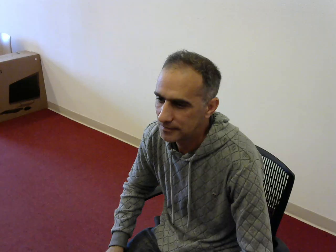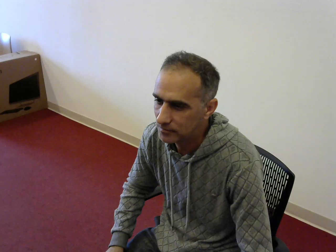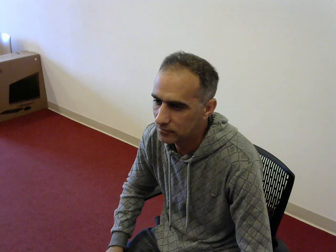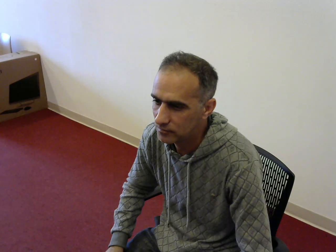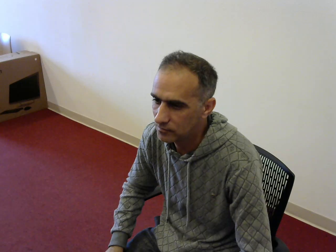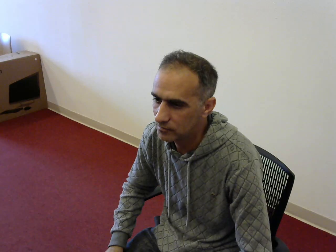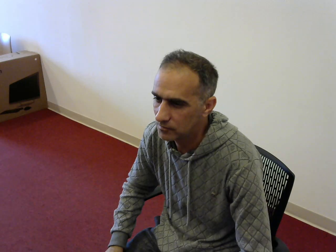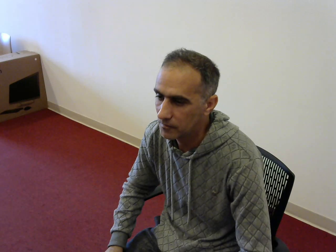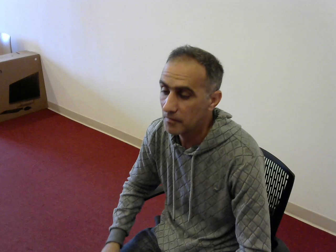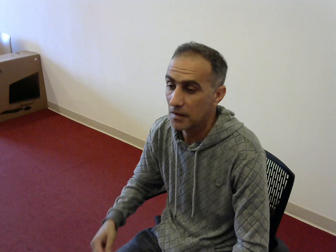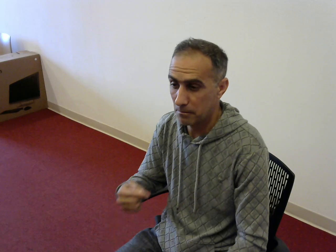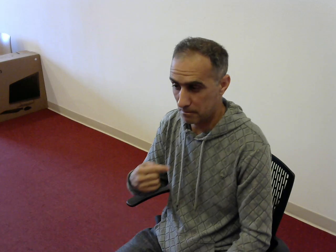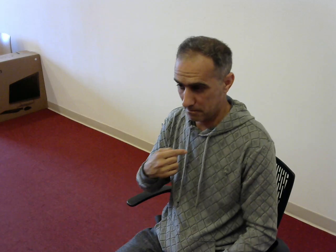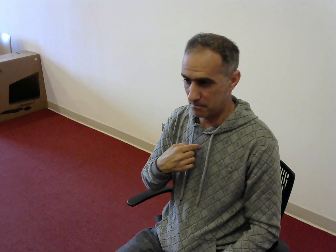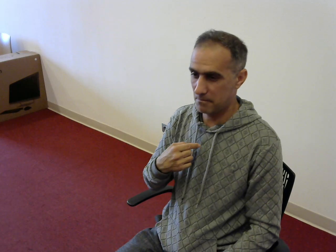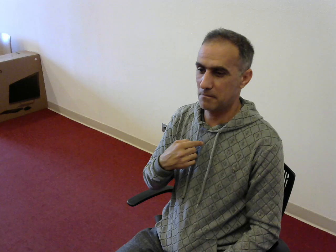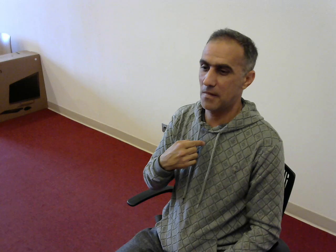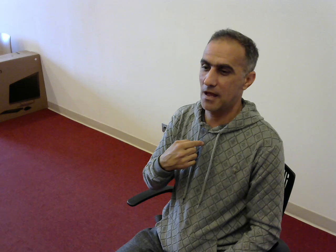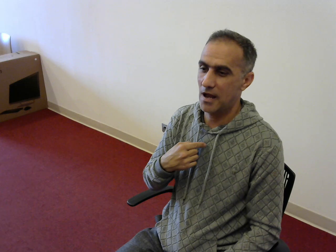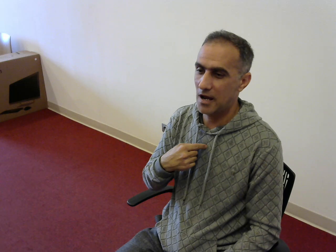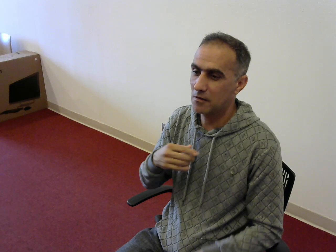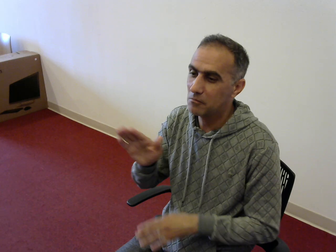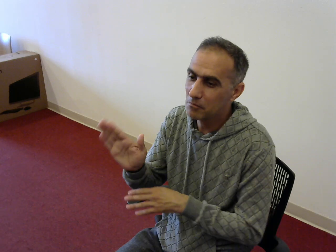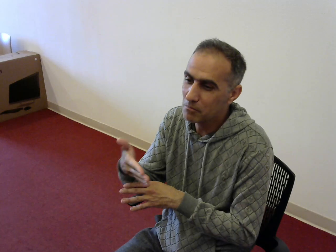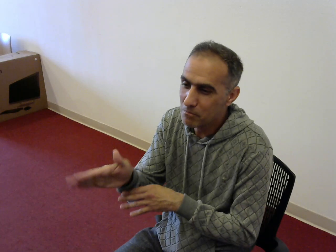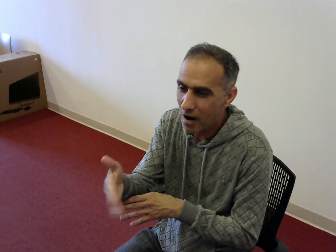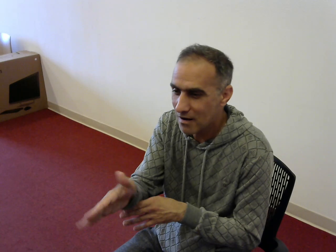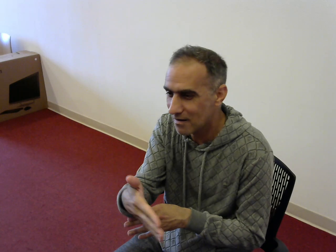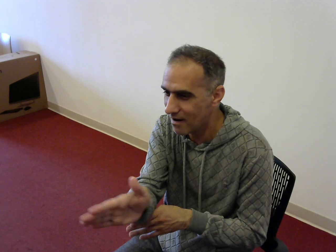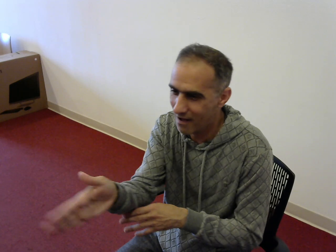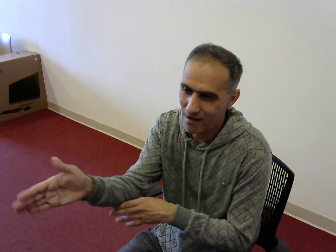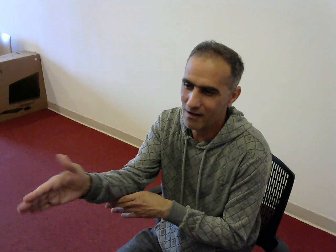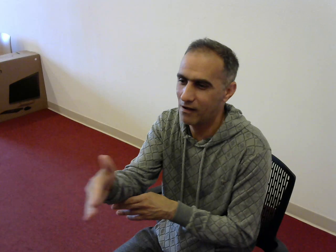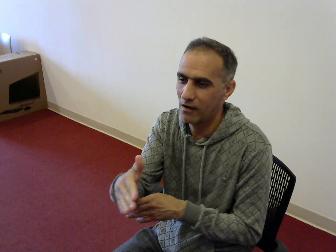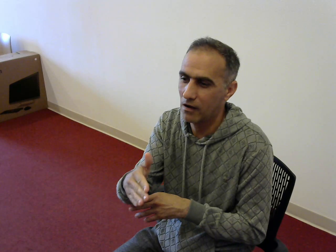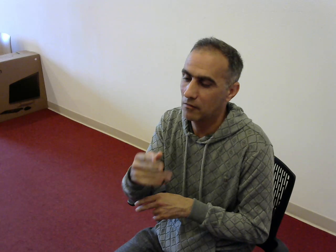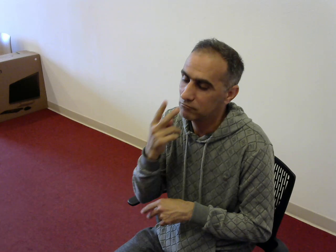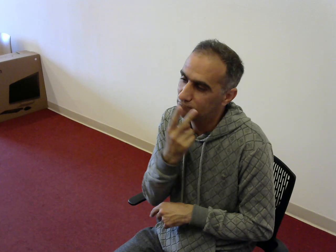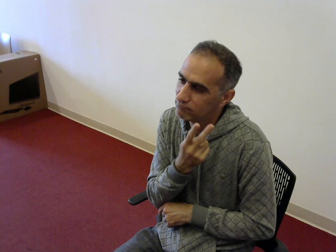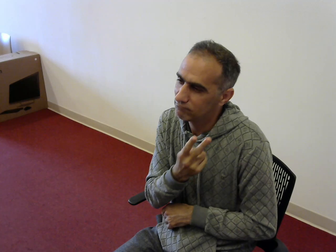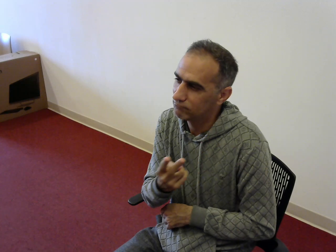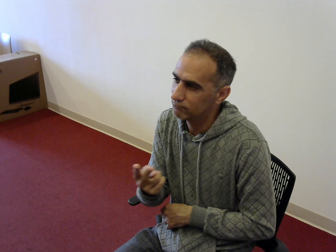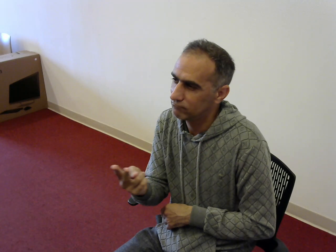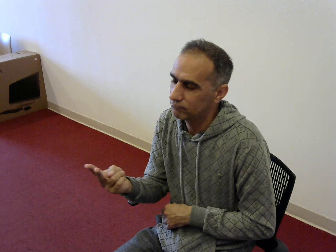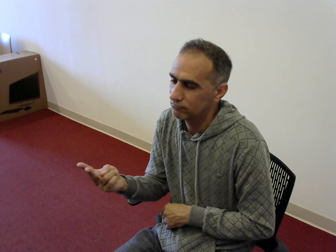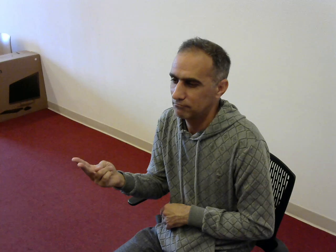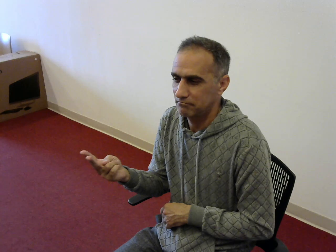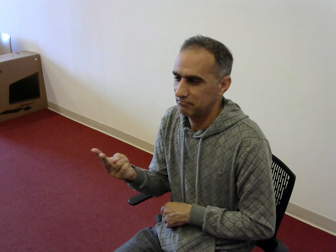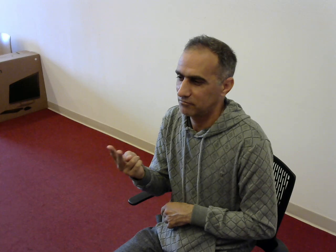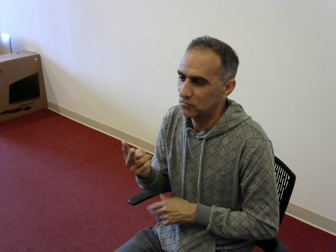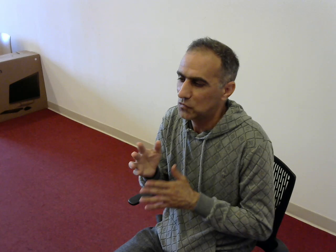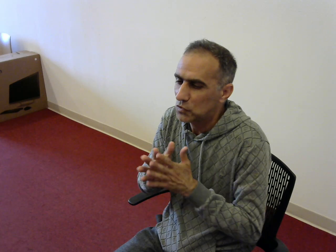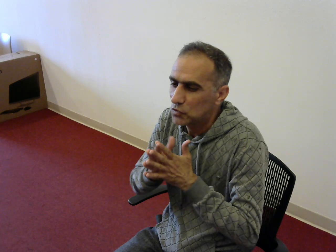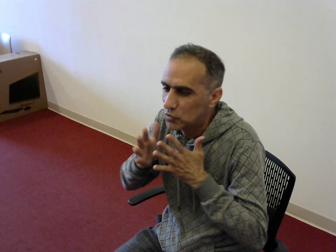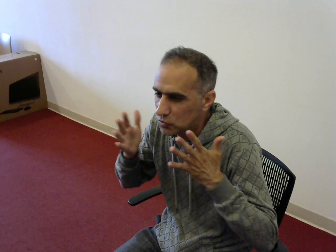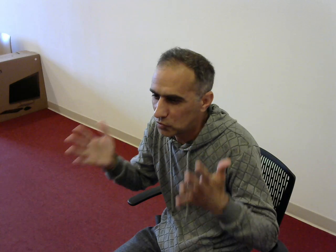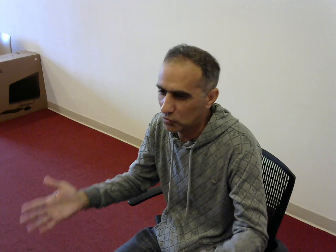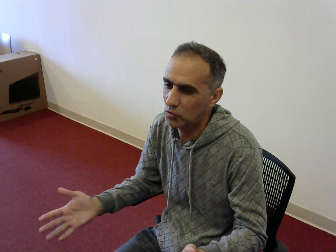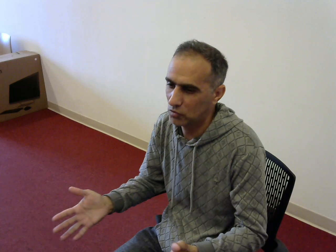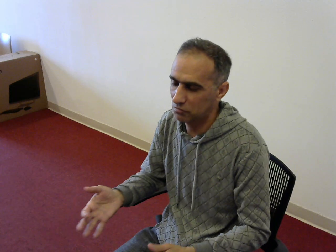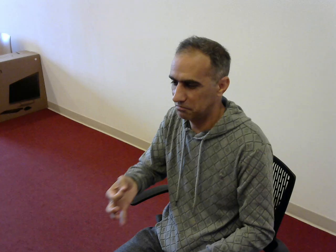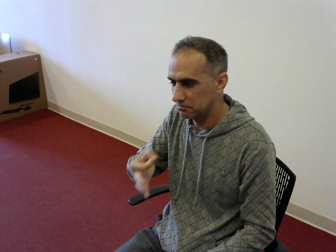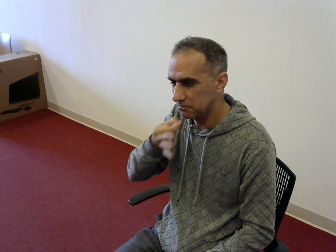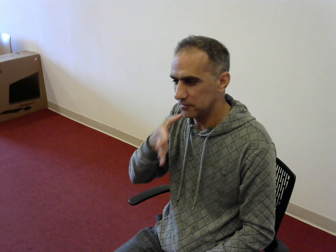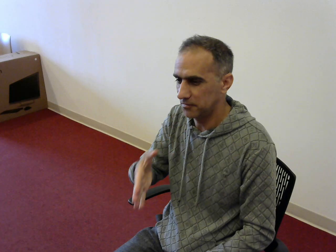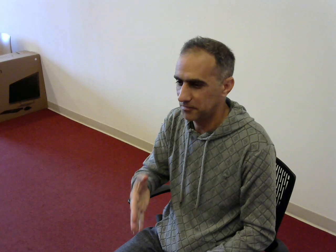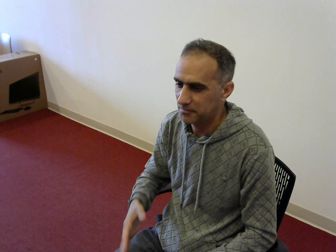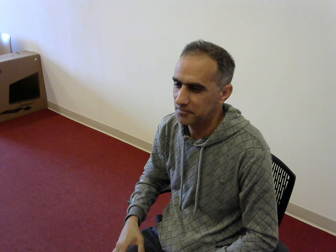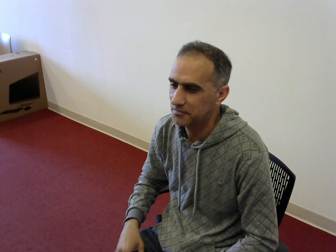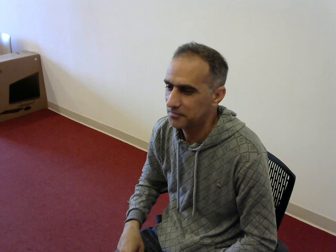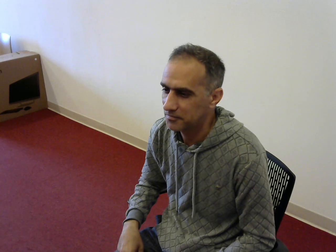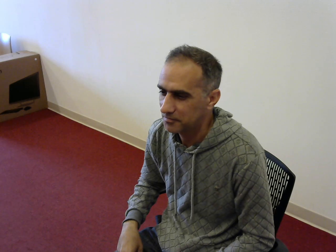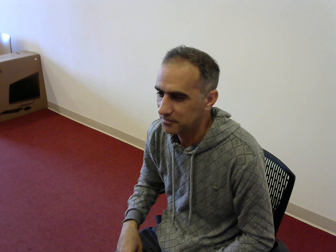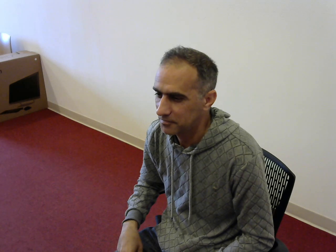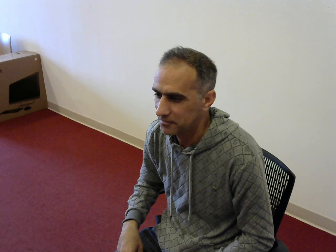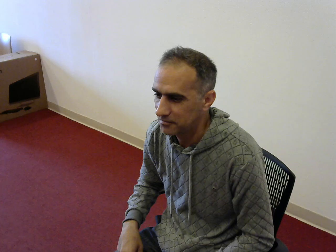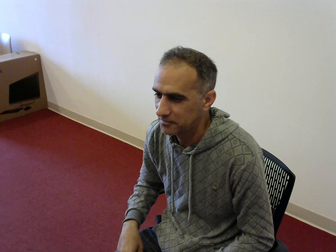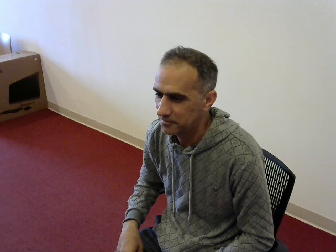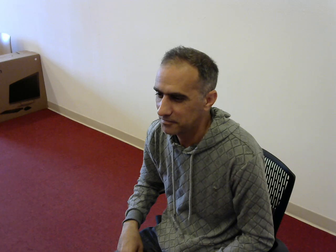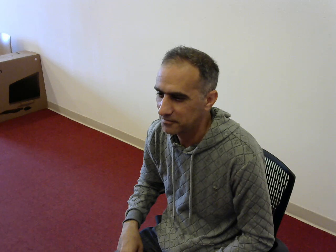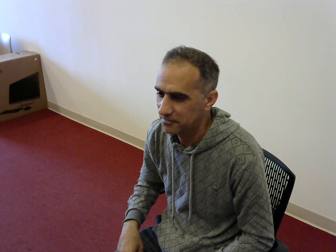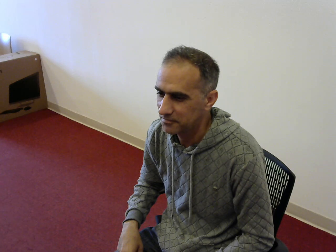Mənim balıqlara baxmaqdan çox xoşum gəlir